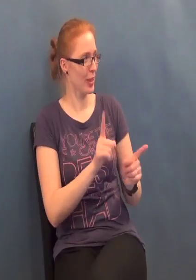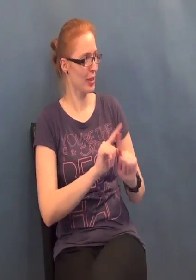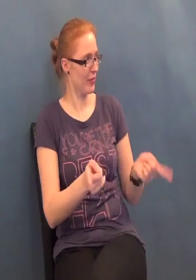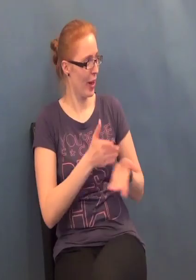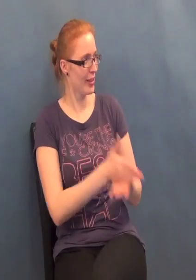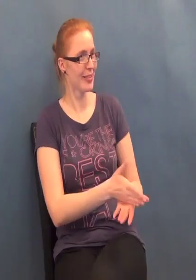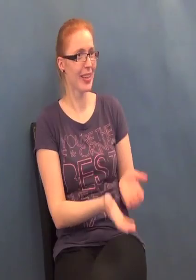To znaczy, że nie wolno pomagać?